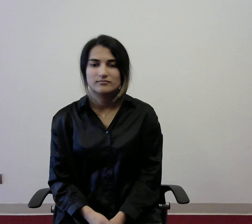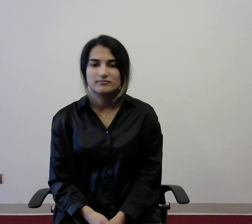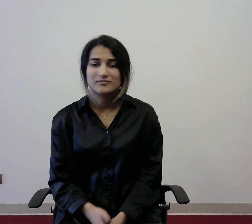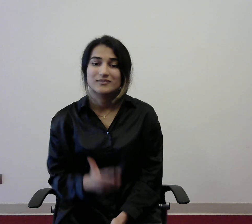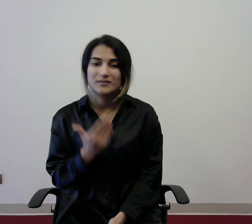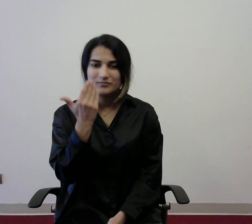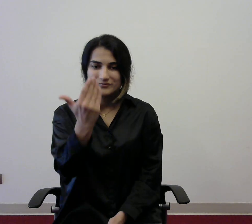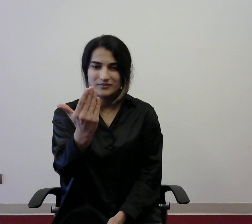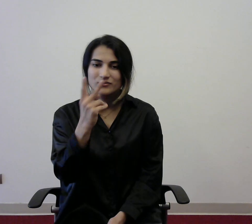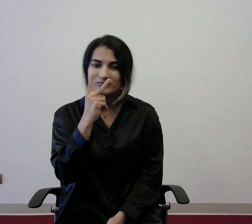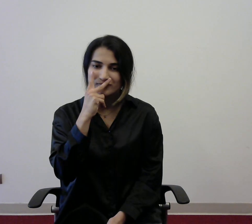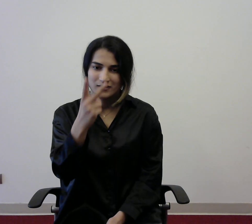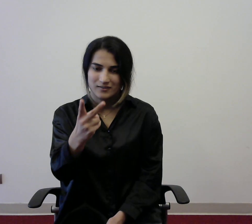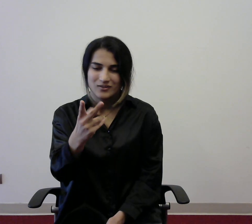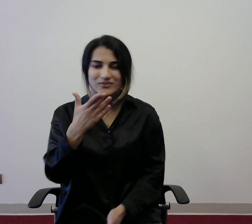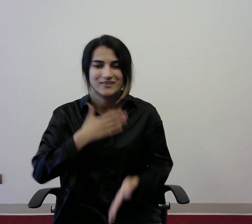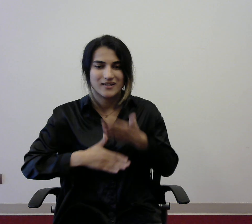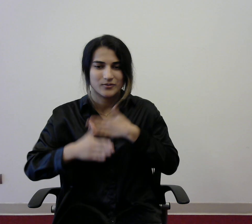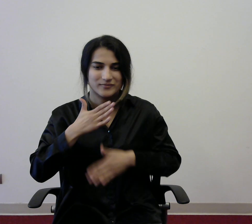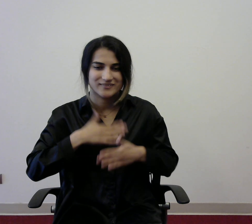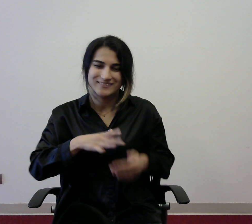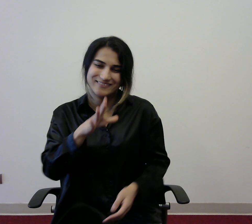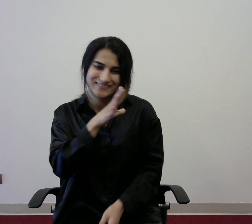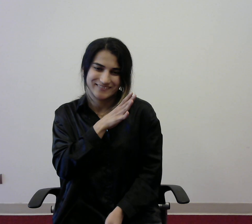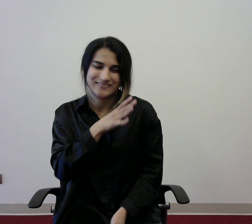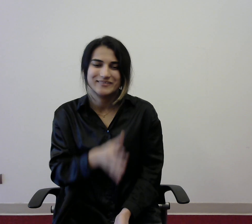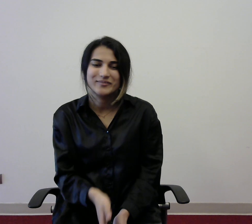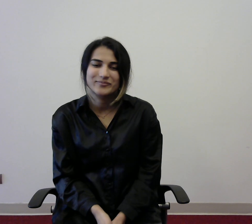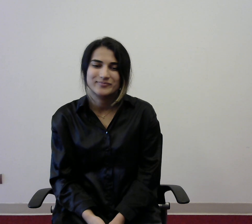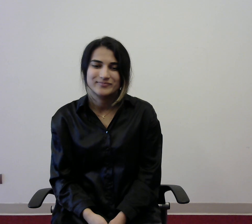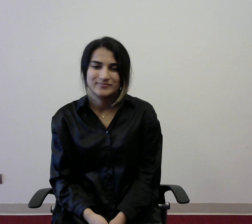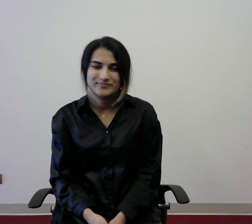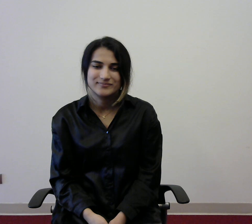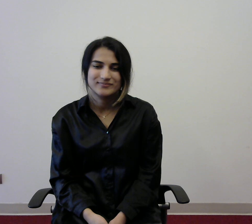Sizi görməyimə şad oldum